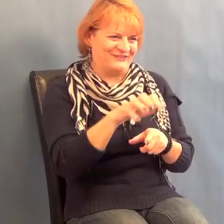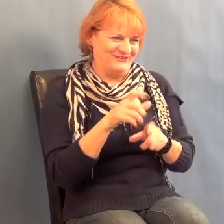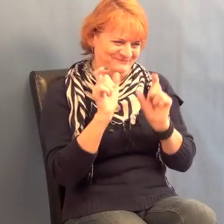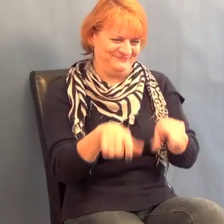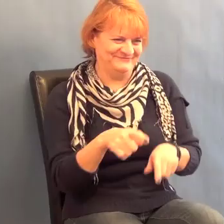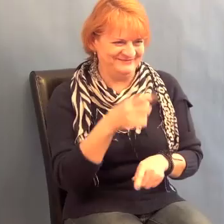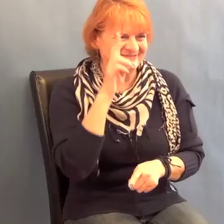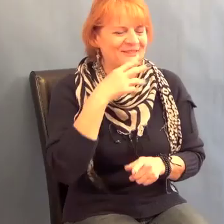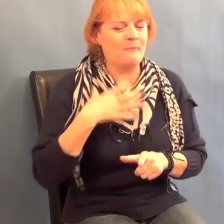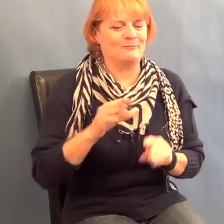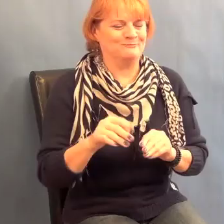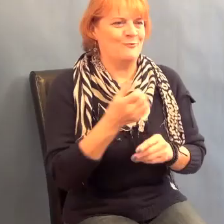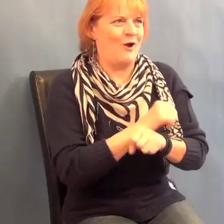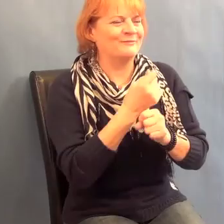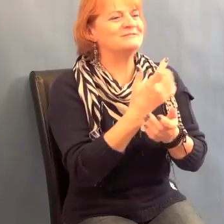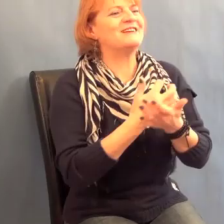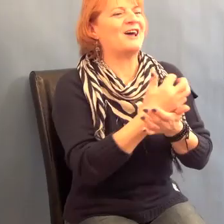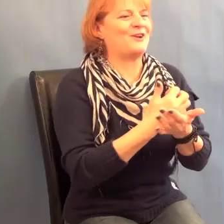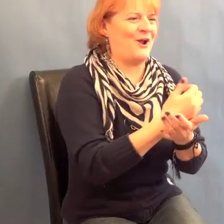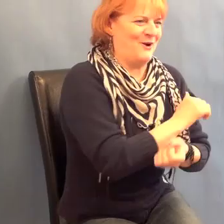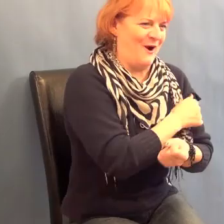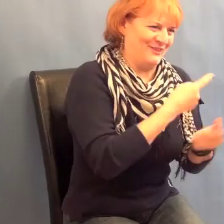Taty to nie interesowało, uczył chłopca jak rzucać kamieniami w okna, żeby później zarobić.